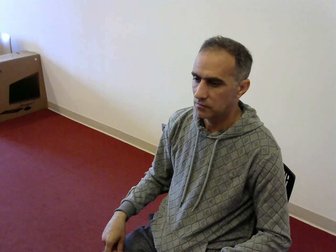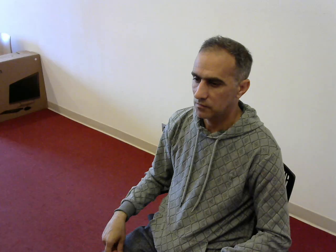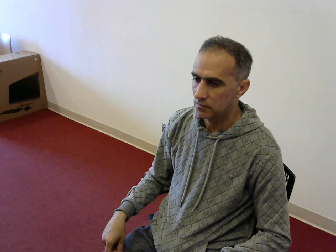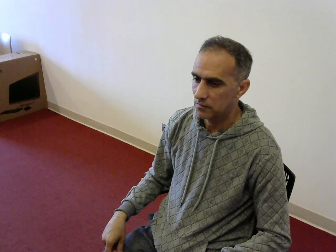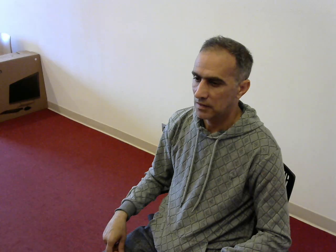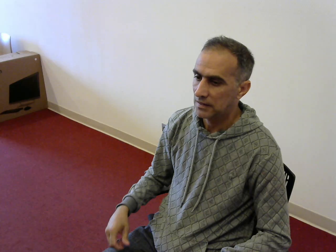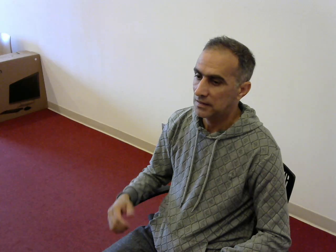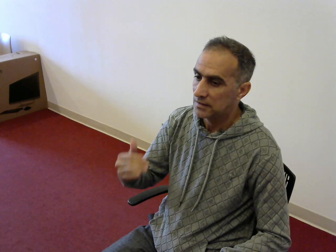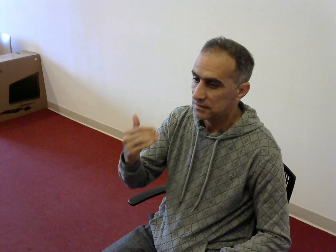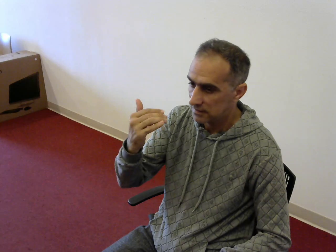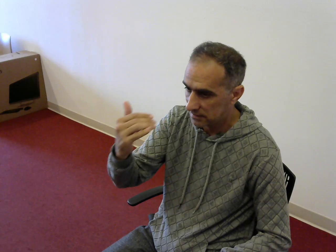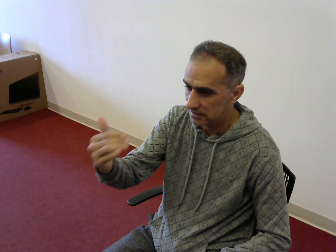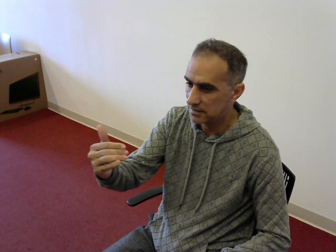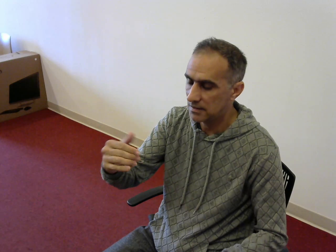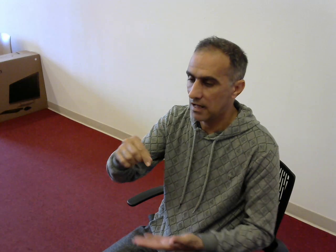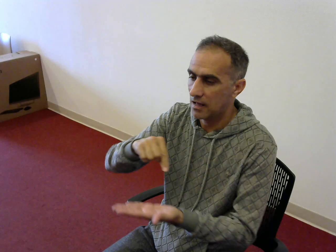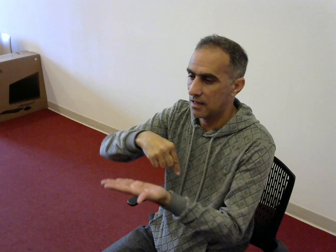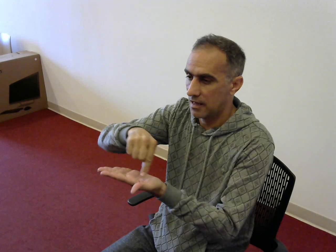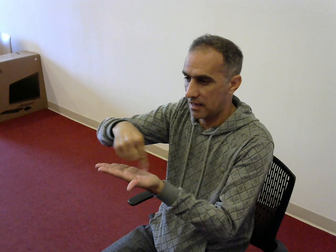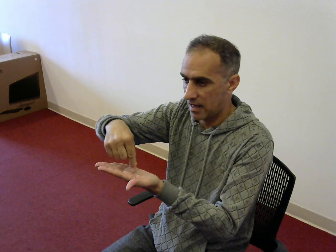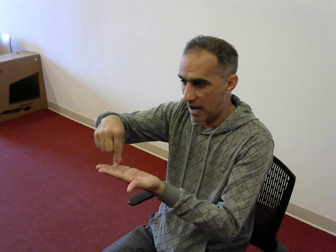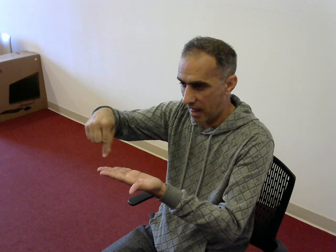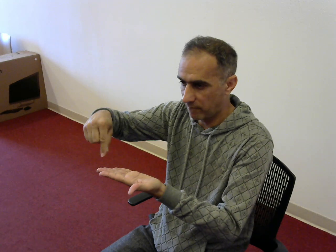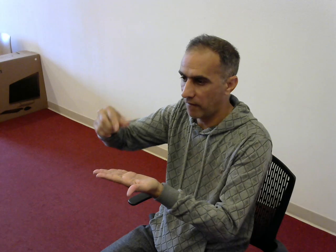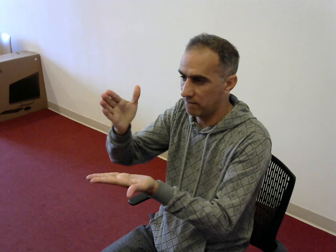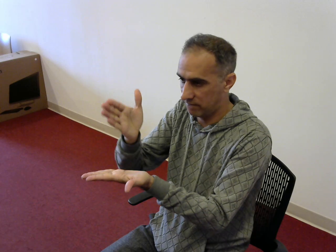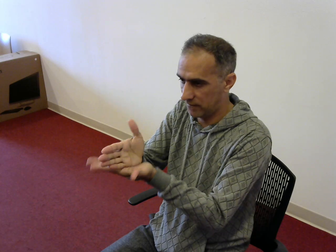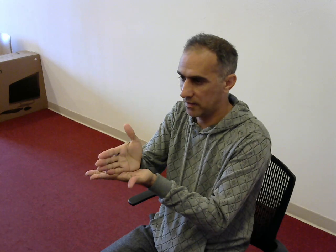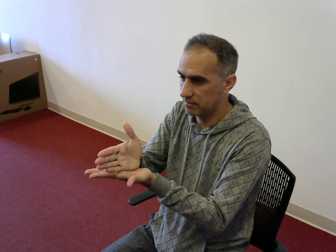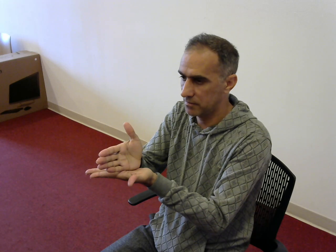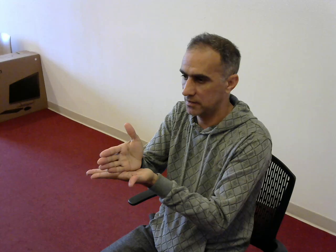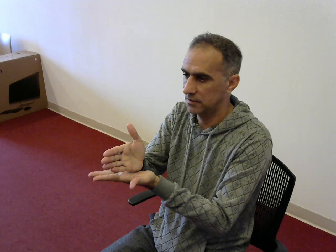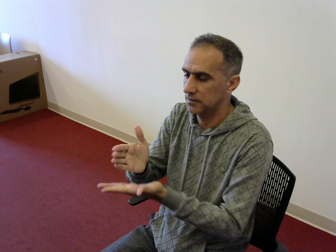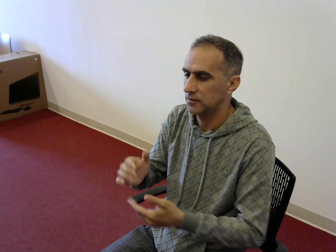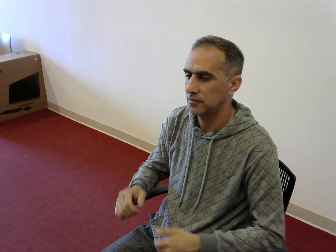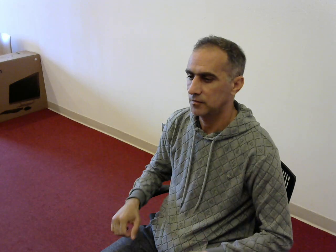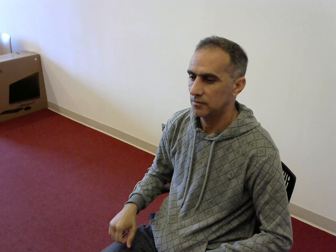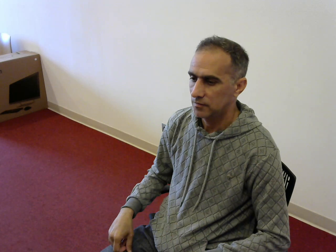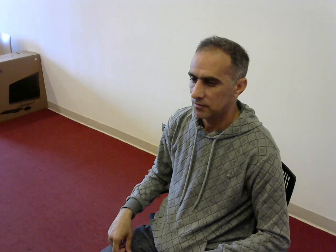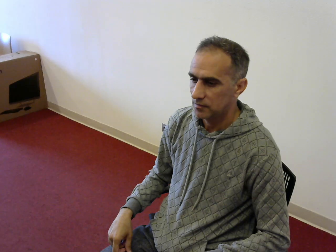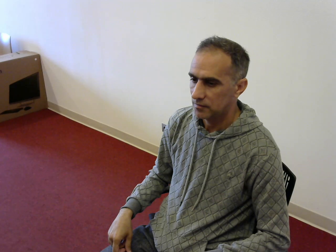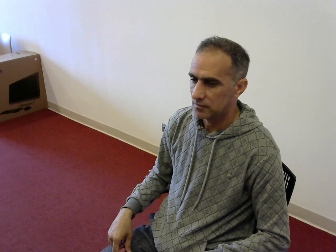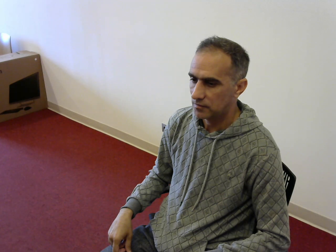Sizdə qələm varmı?